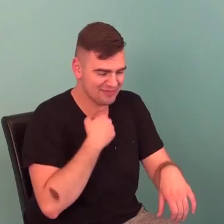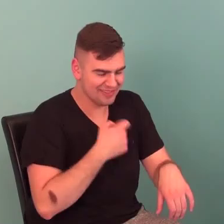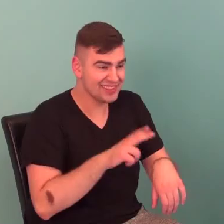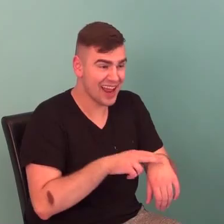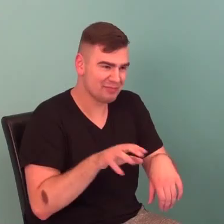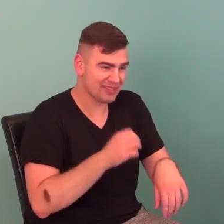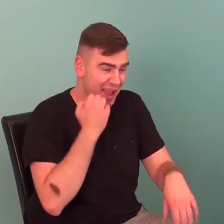Zegar kradł jabłka.